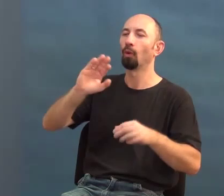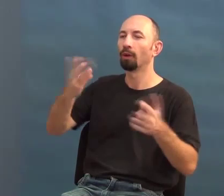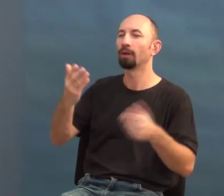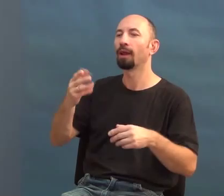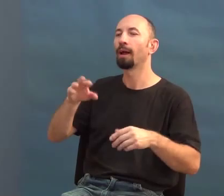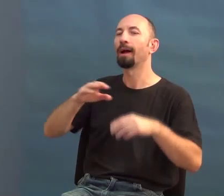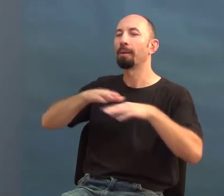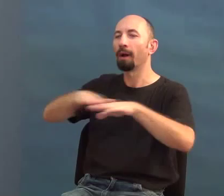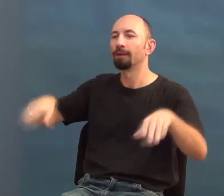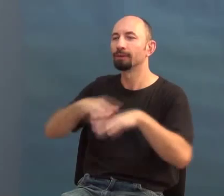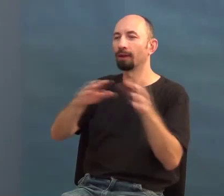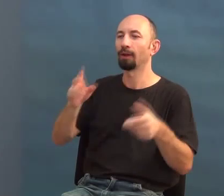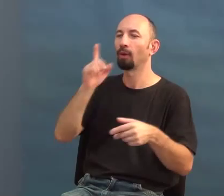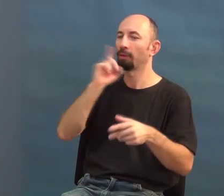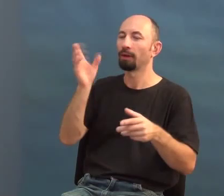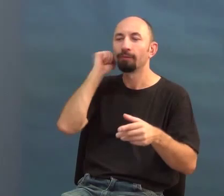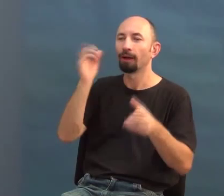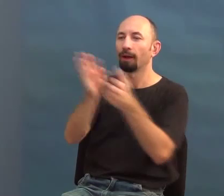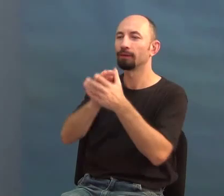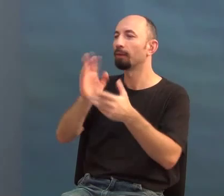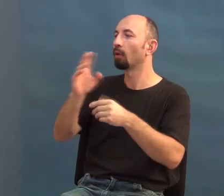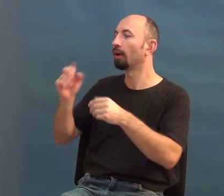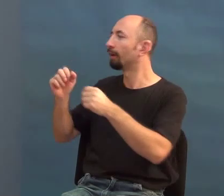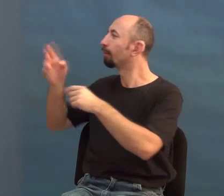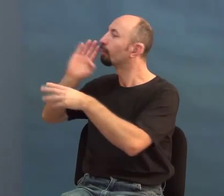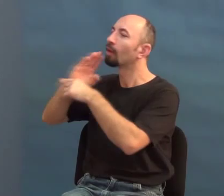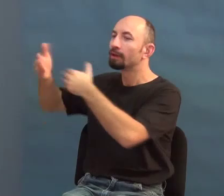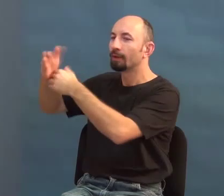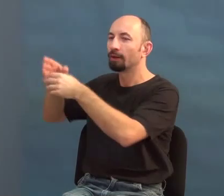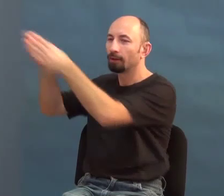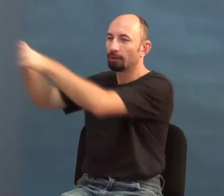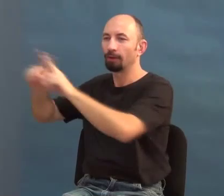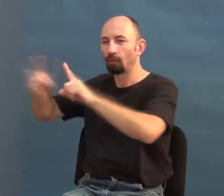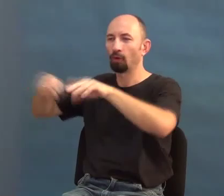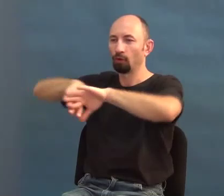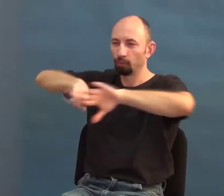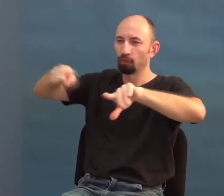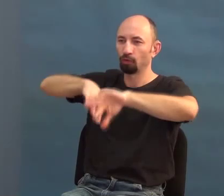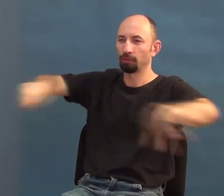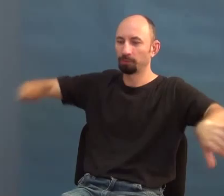Na przykład na basenie, chłopak i dziewczyna wchodzą razem do jednego pomieszczenia, a nie wolno, muszą iść do osobnych.